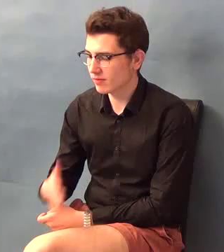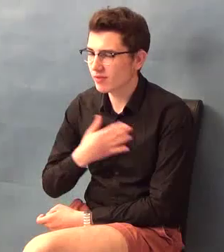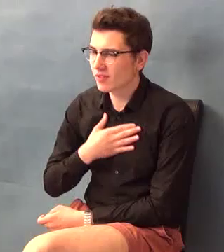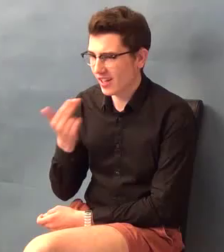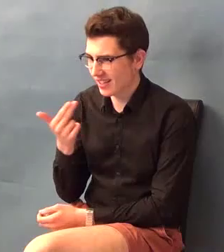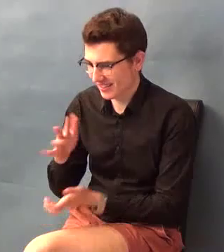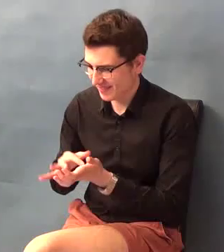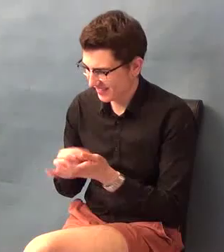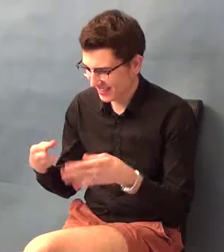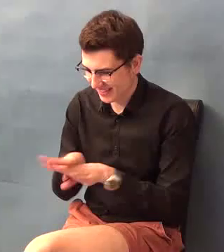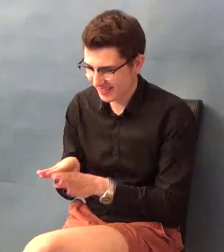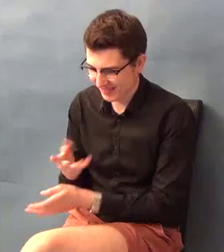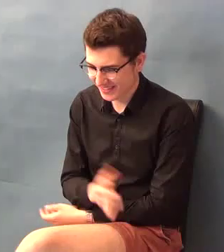W sobotę i niedzielę na pewno jest zamknięte.